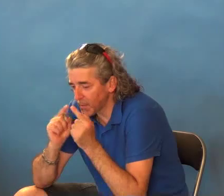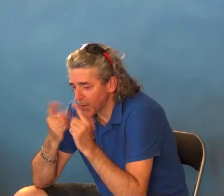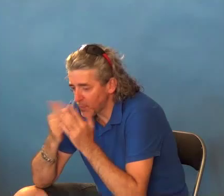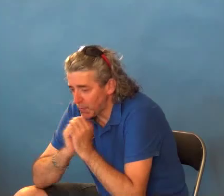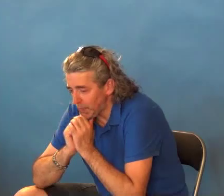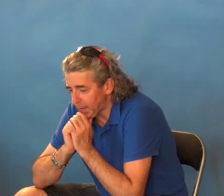Nie pasuje.